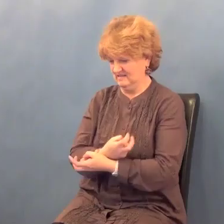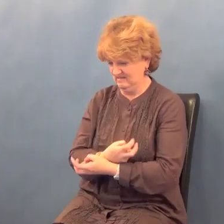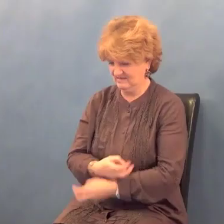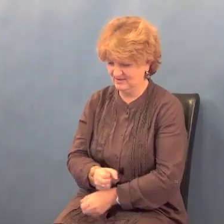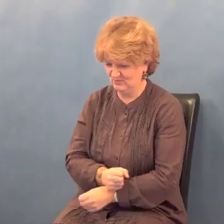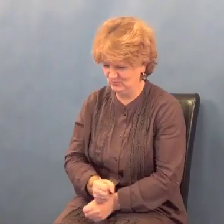Trucizna.